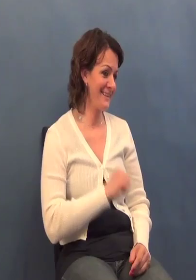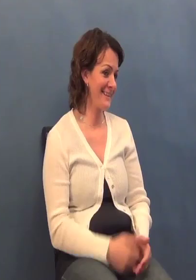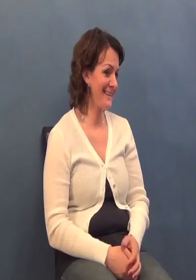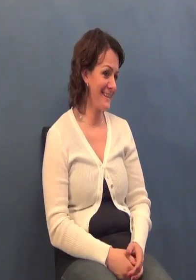Fajny.